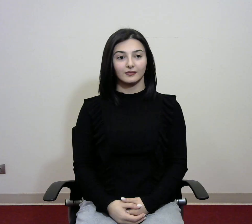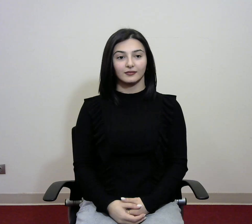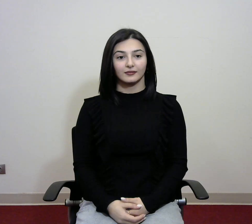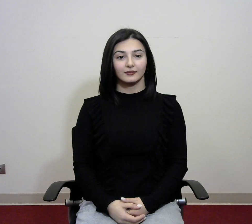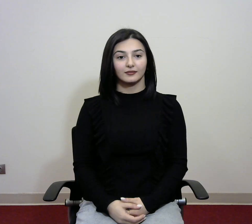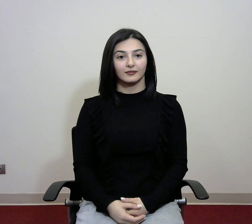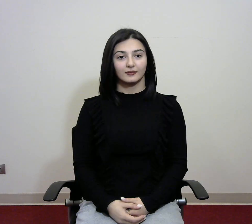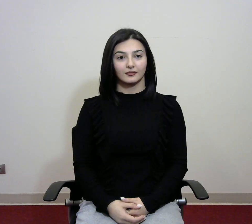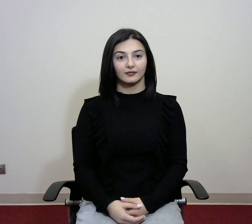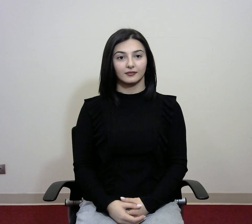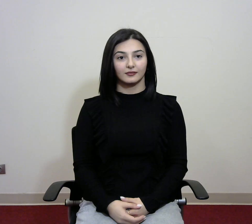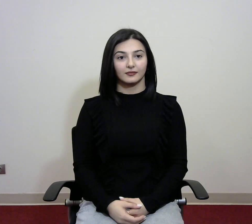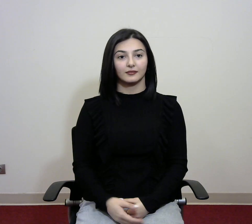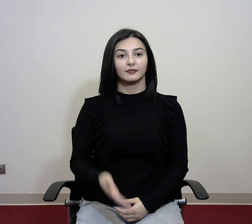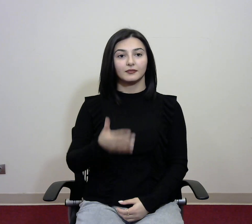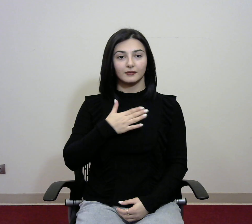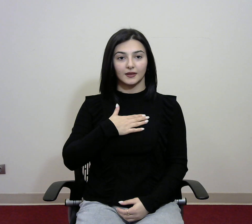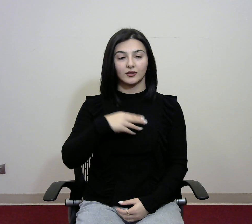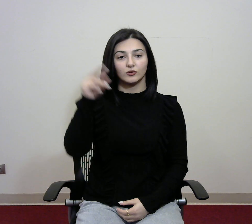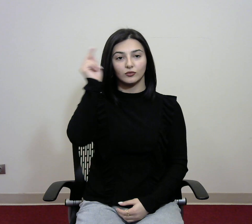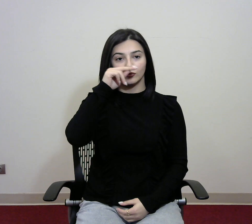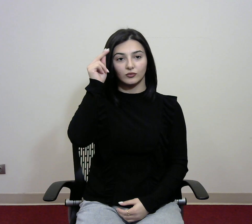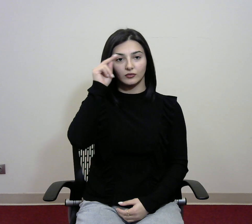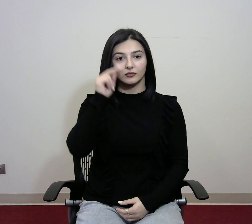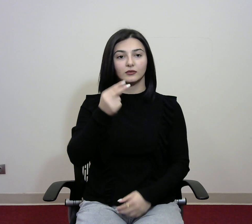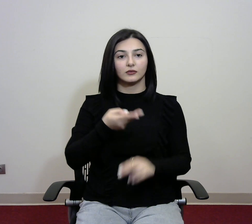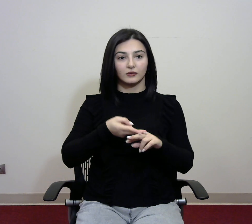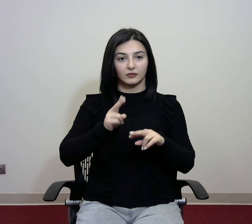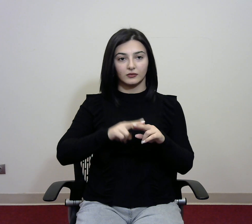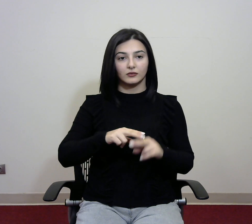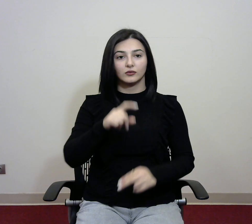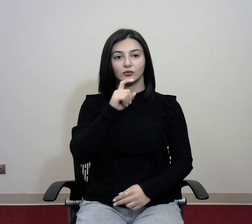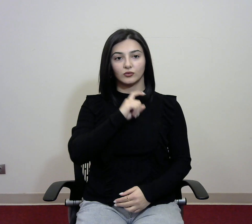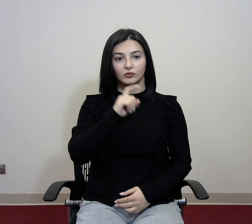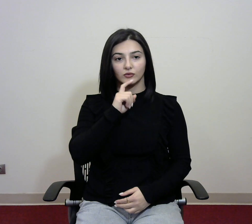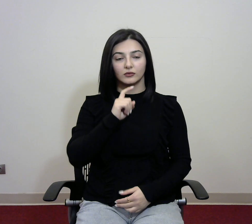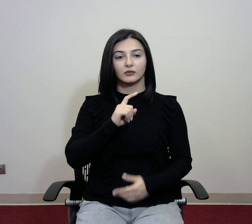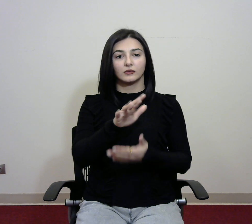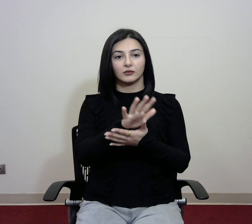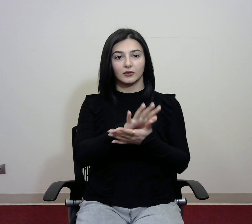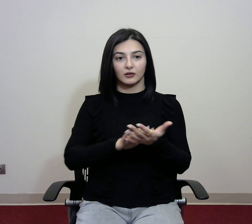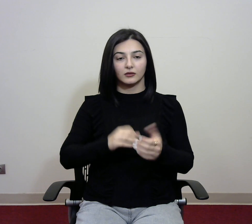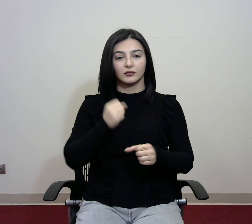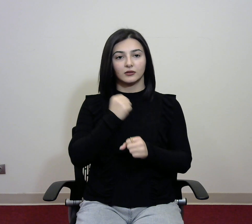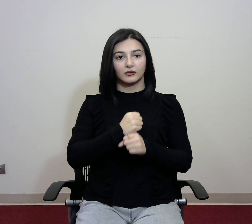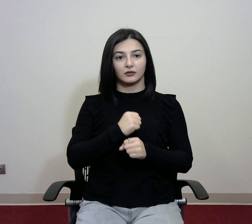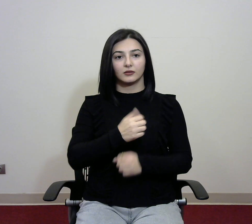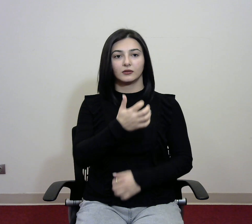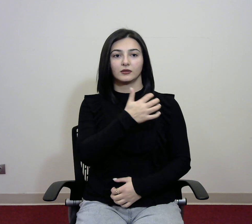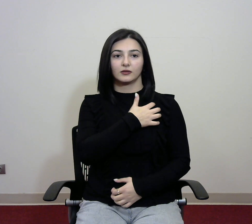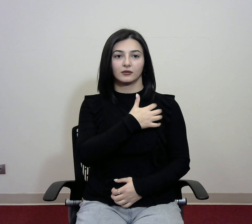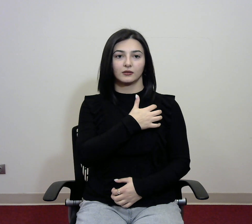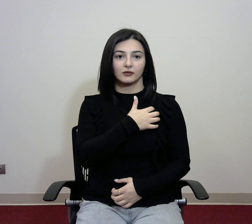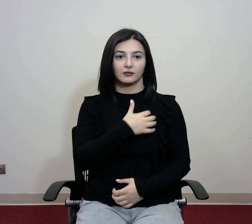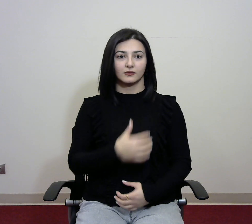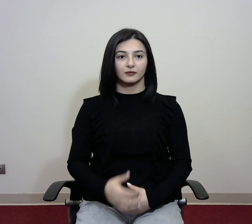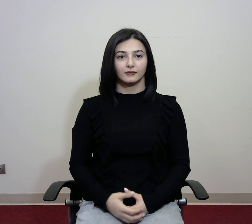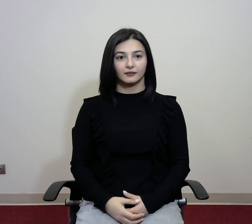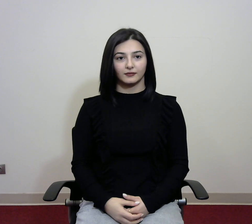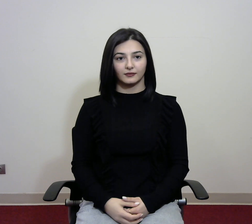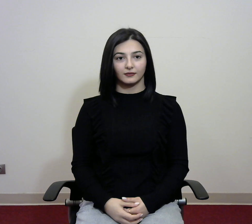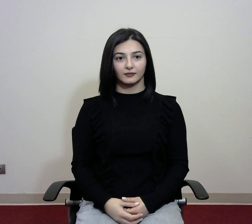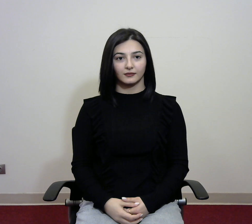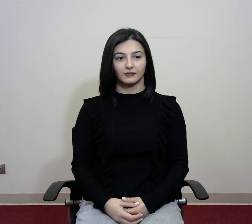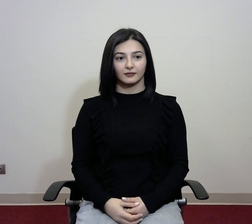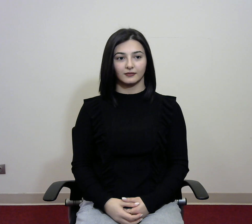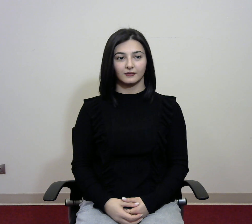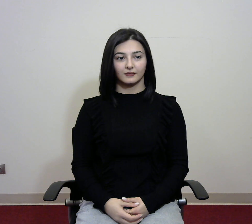Mən təhsilimi bu universitetdə davam etmək istəyirəm